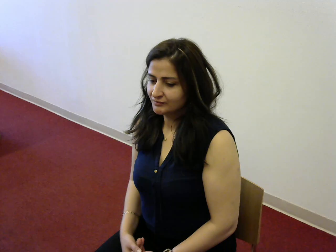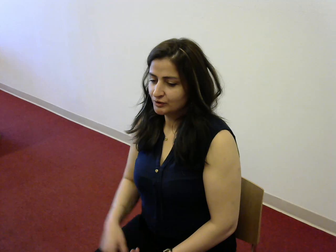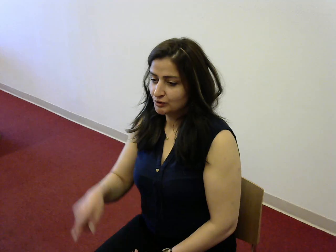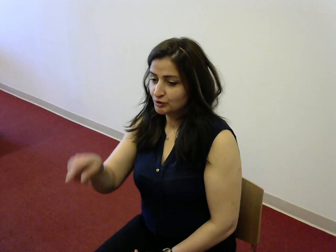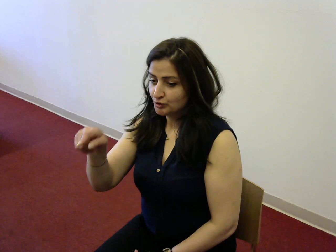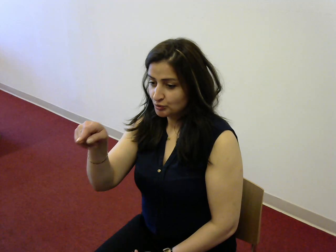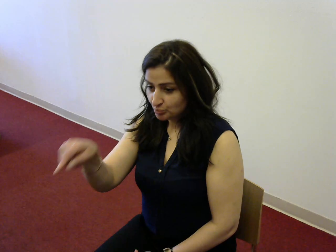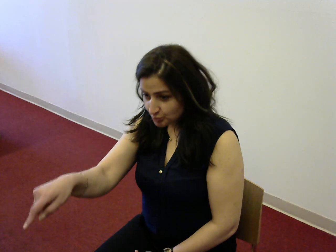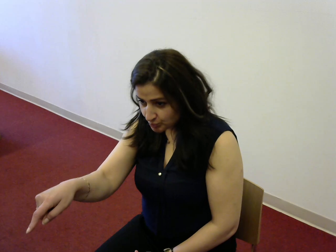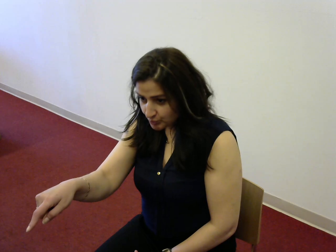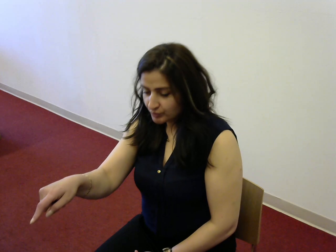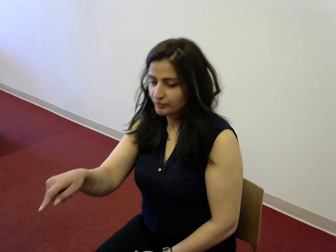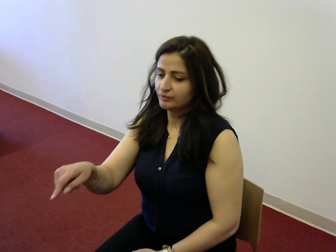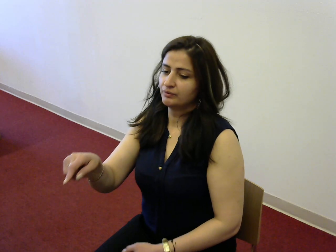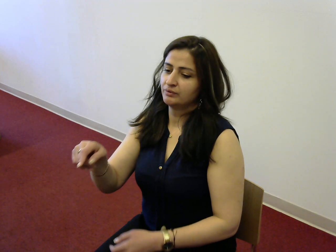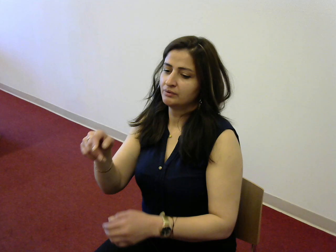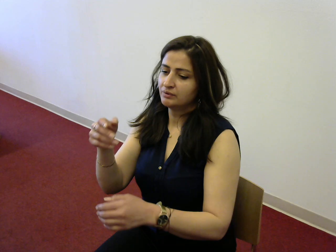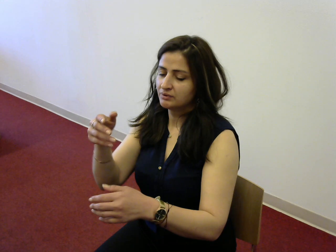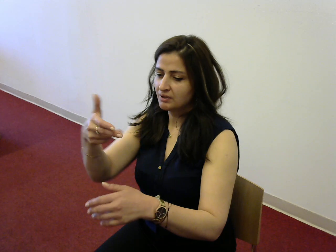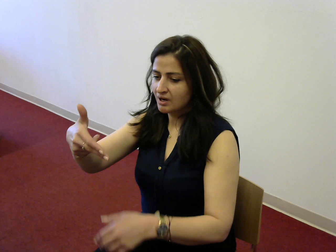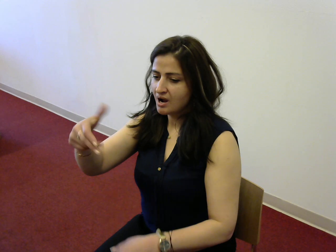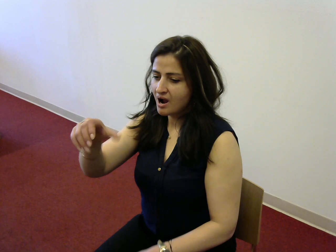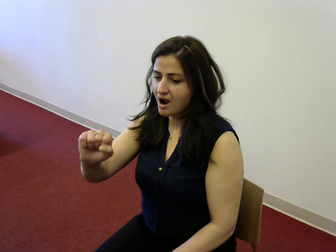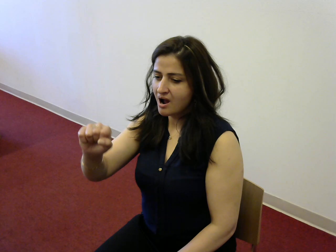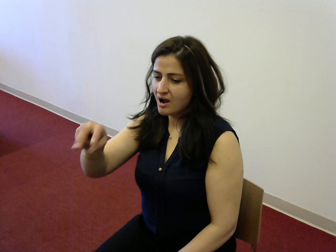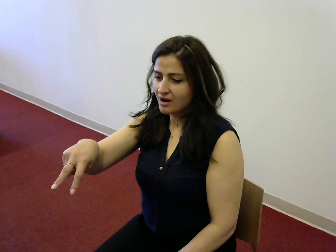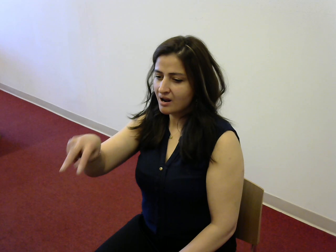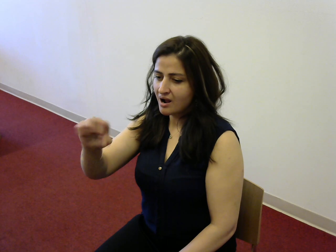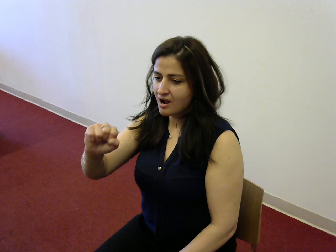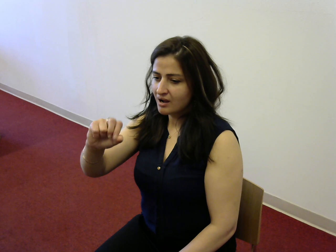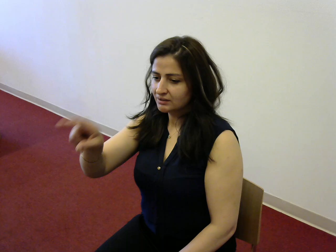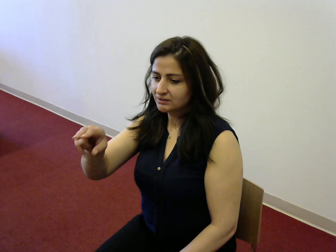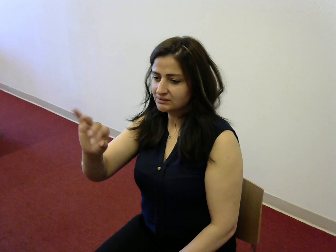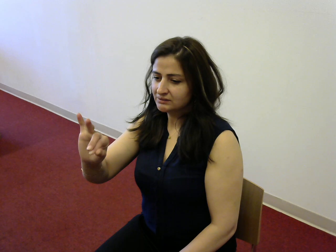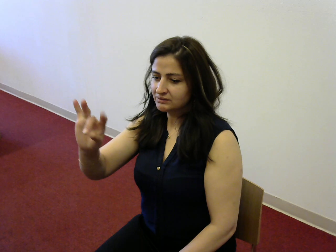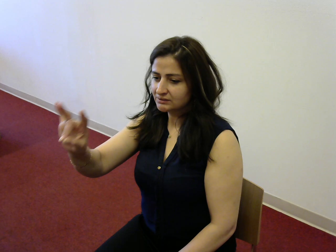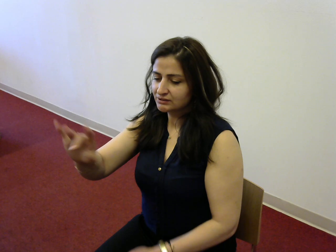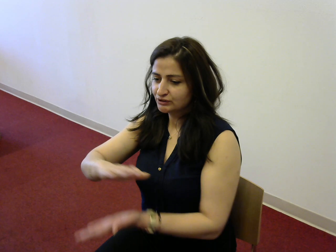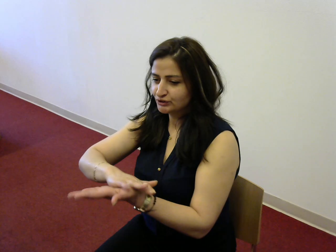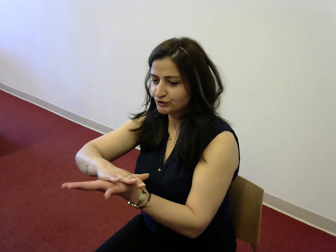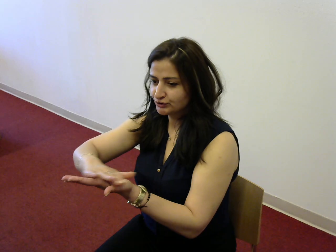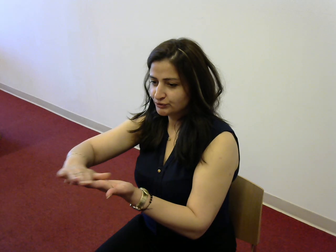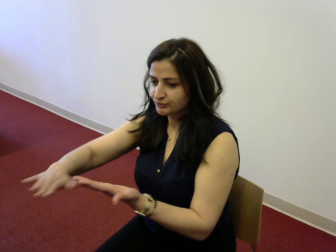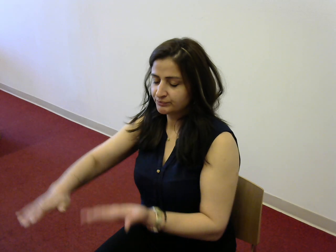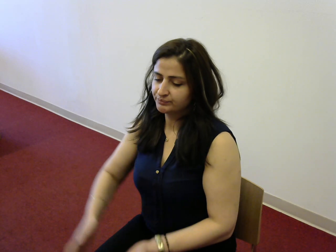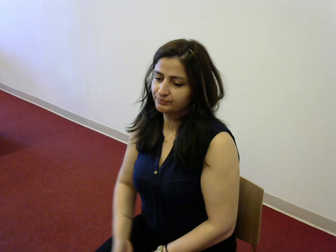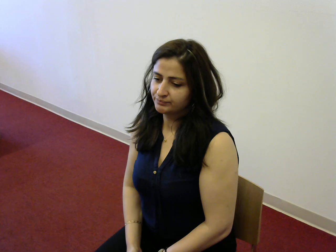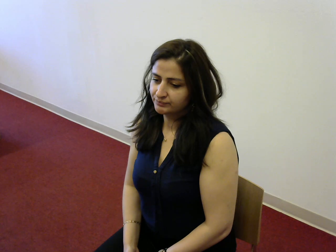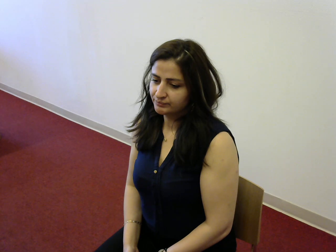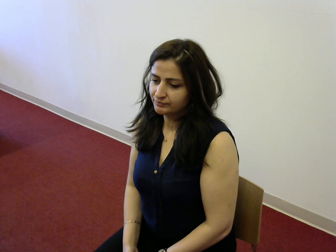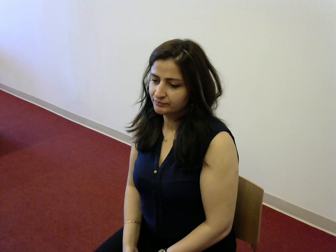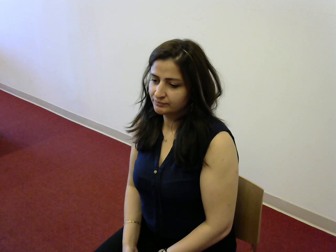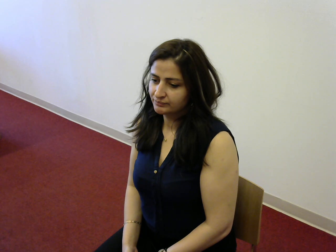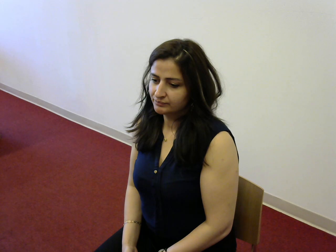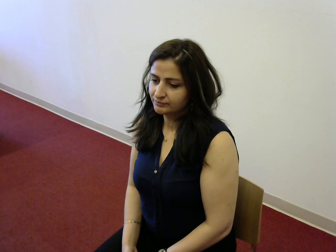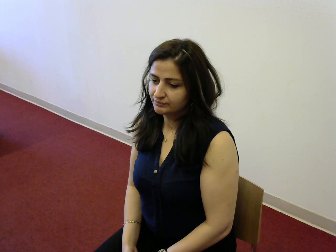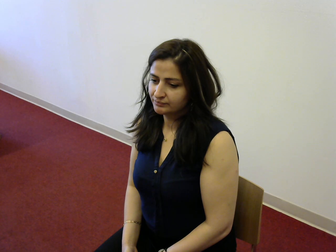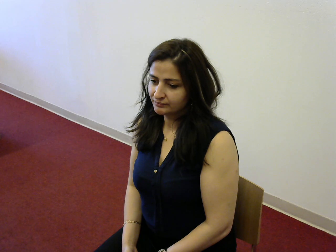Bu halaldır?